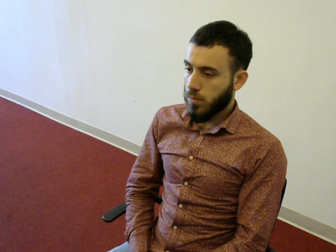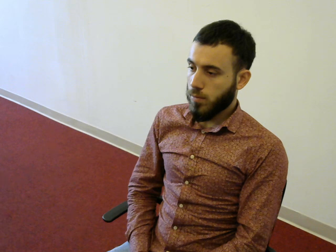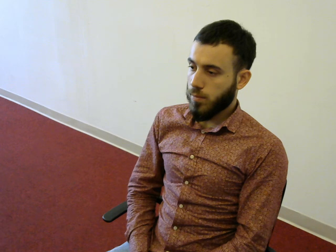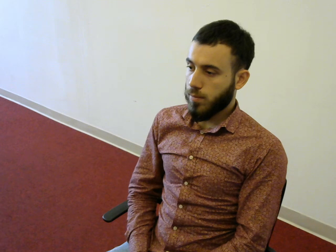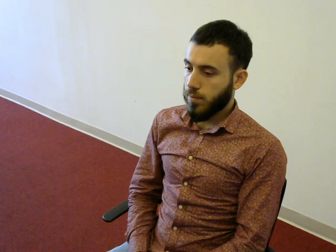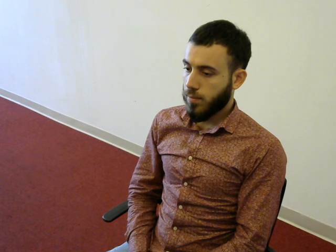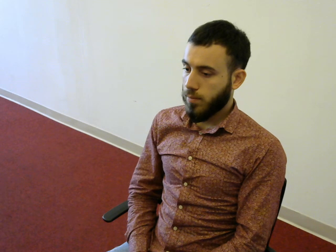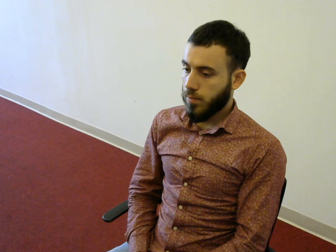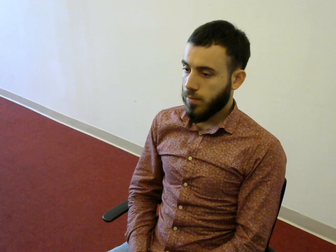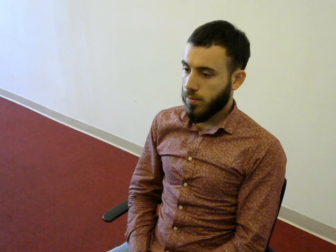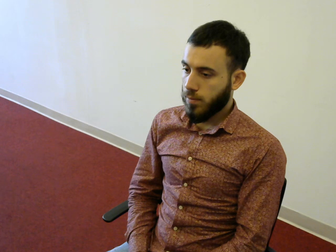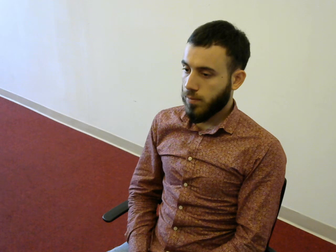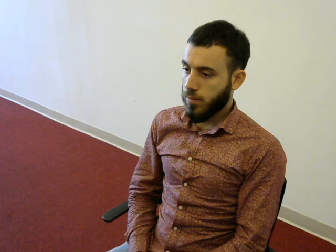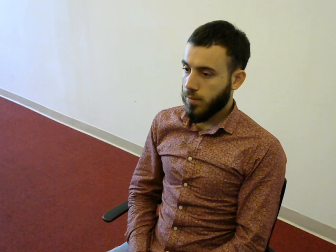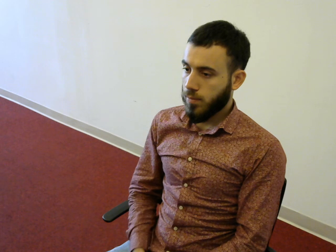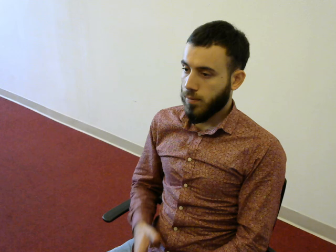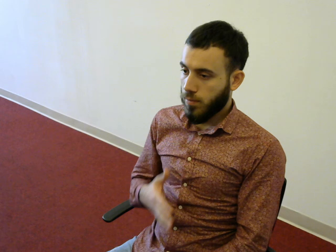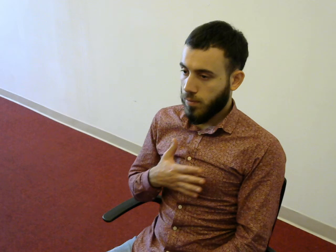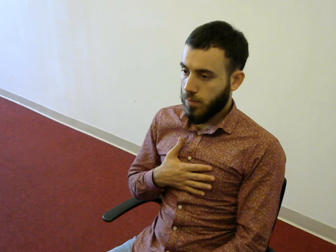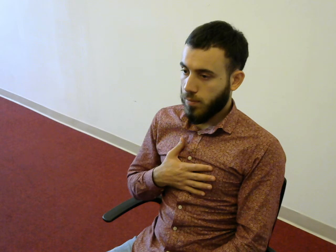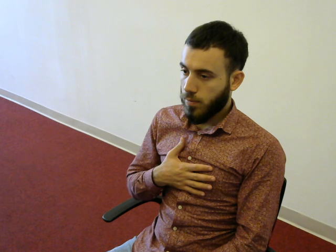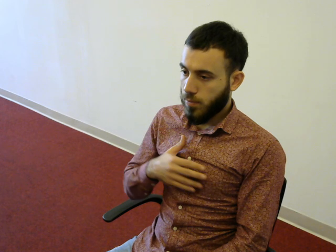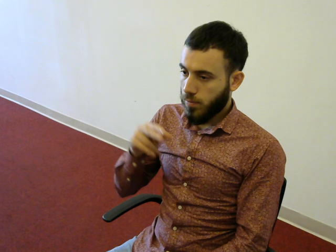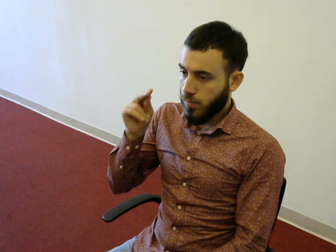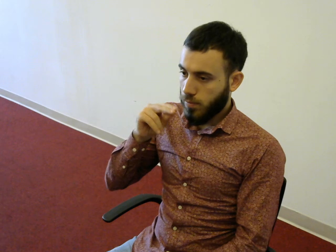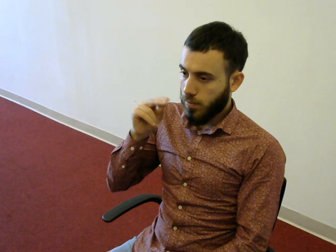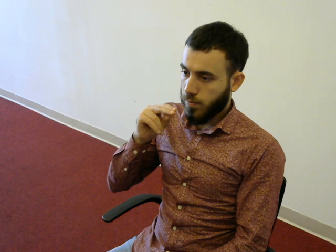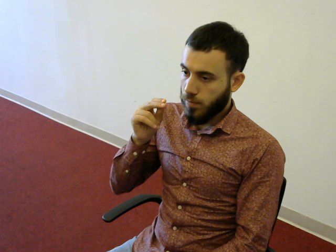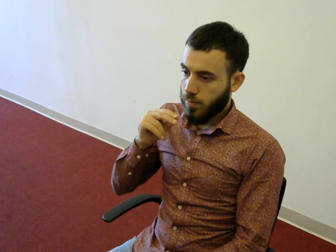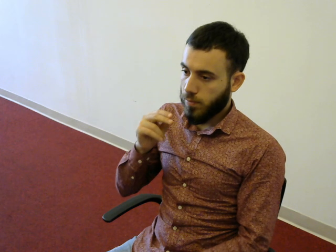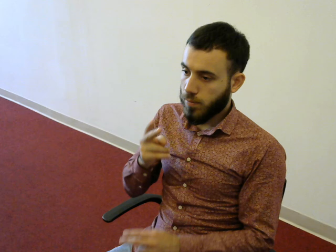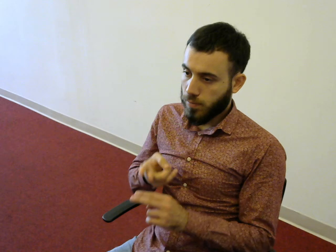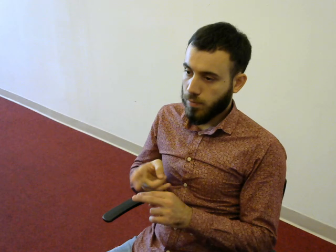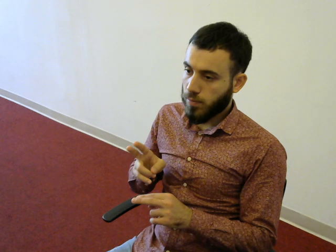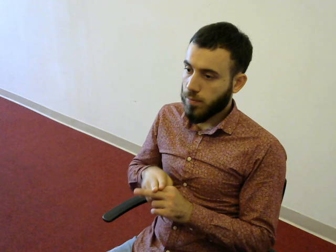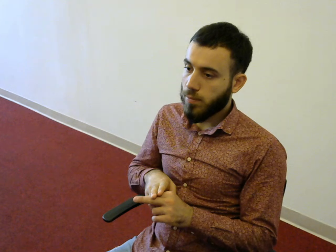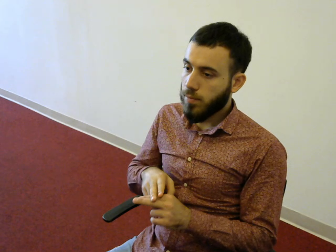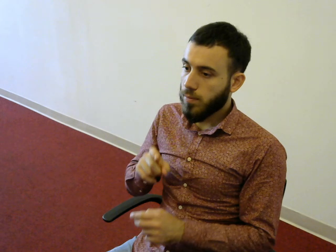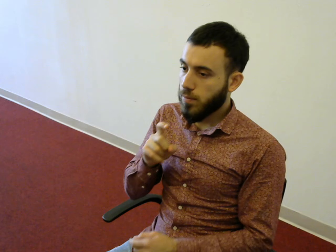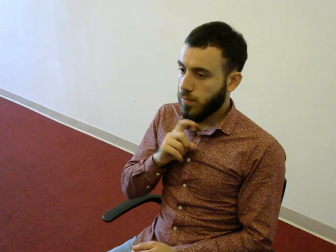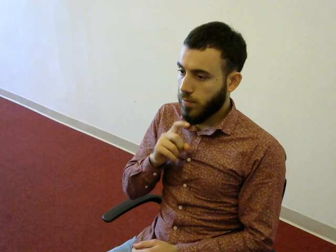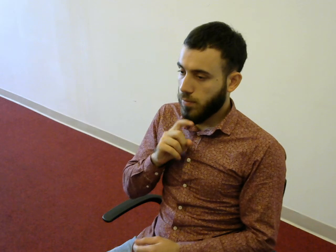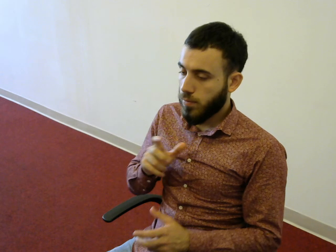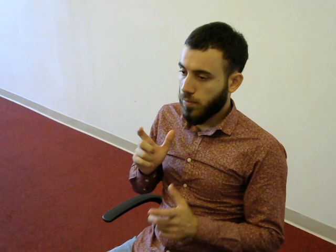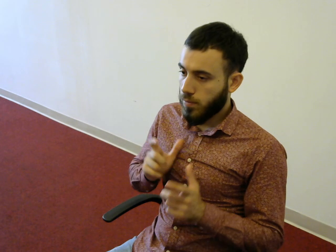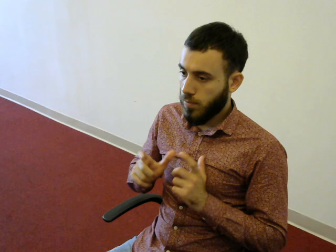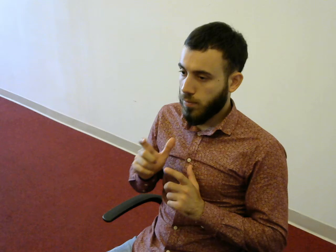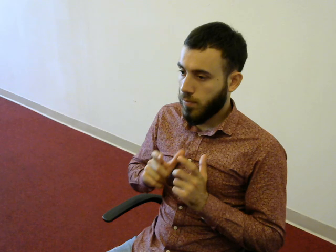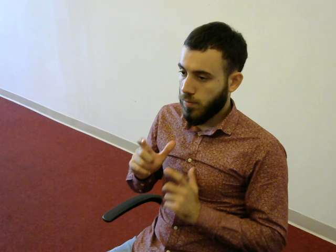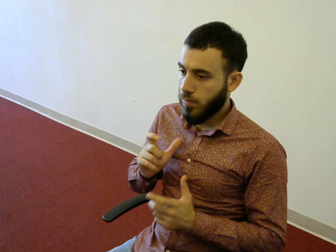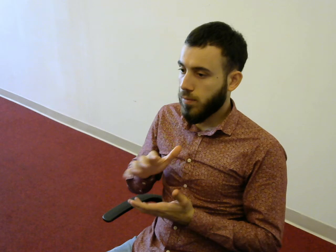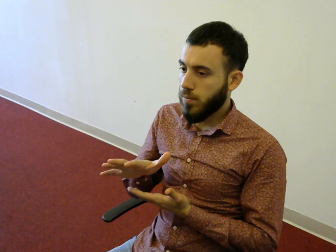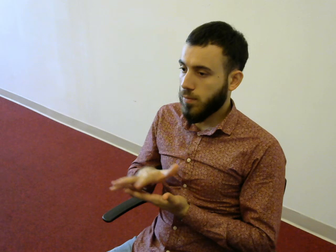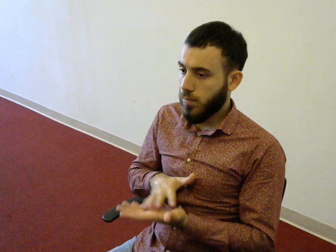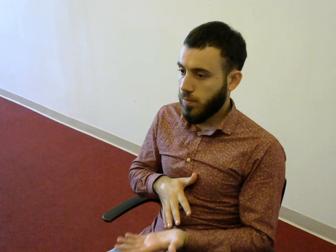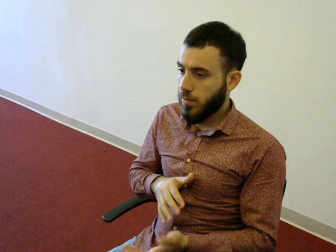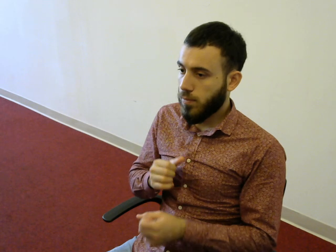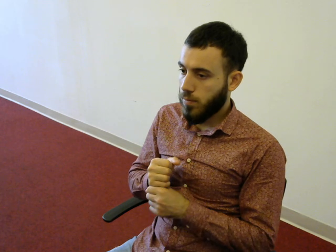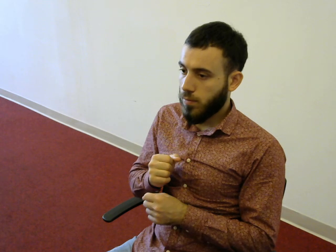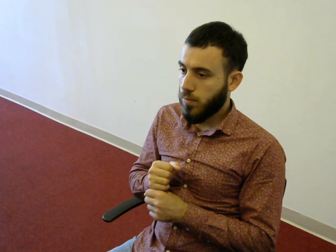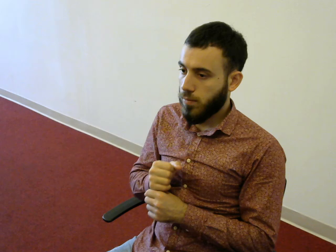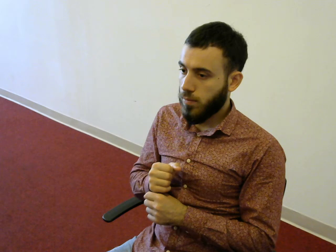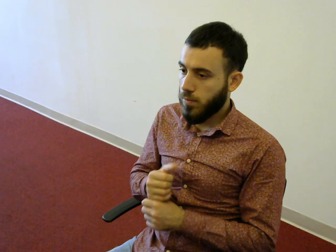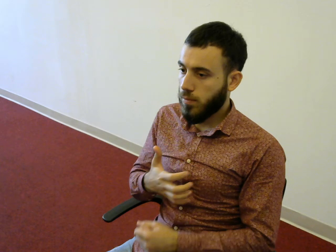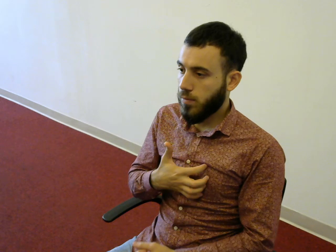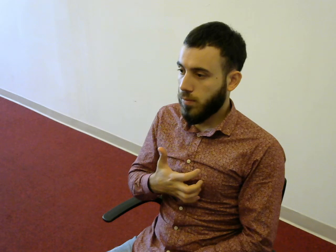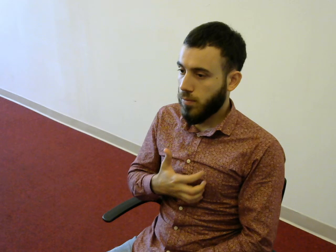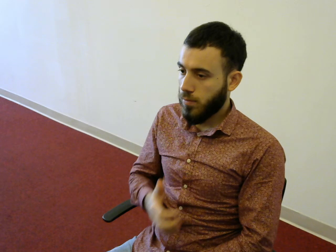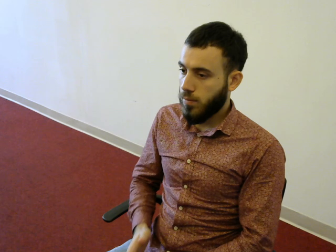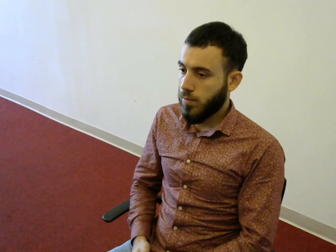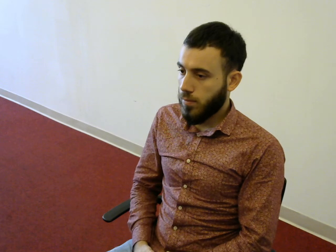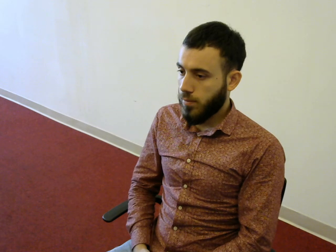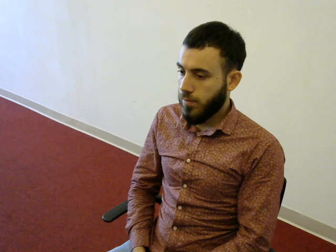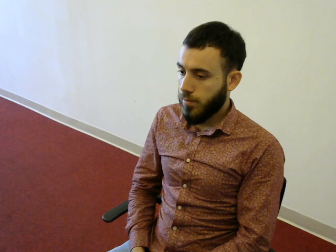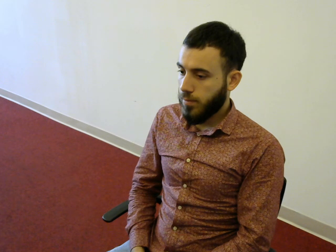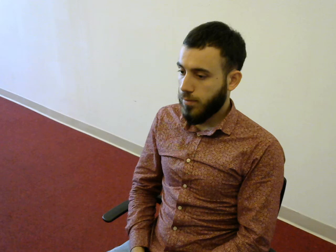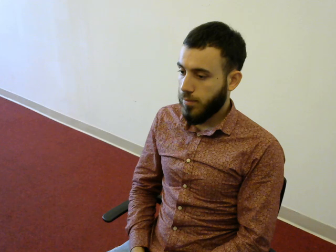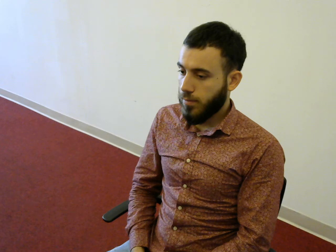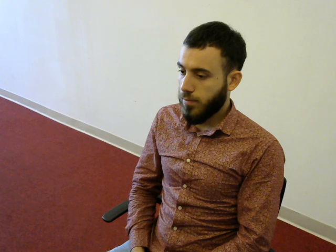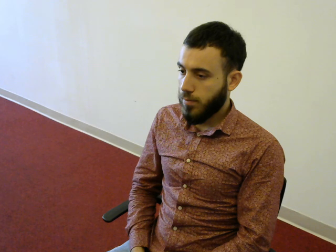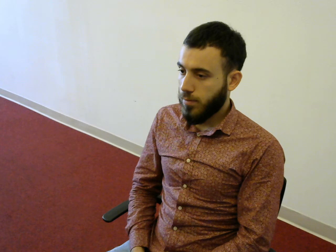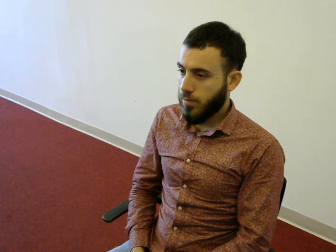Mən təhsilimi bu universitetdə davam etmək istəyirəm